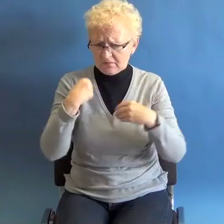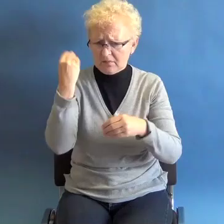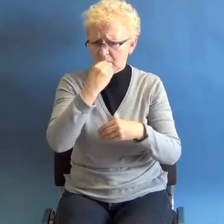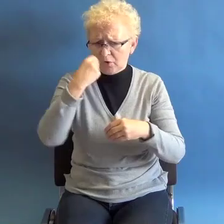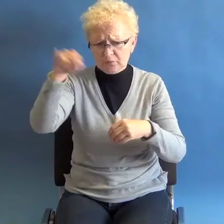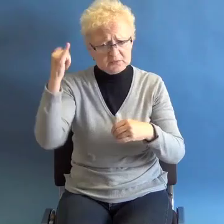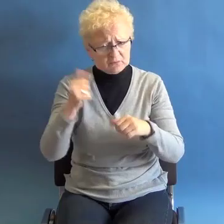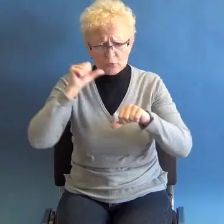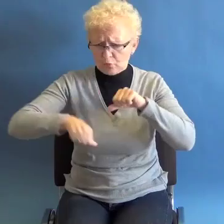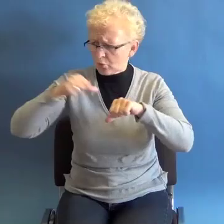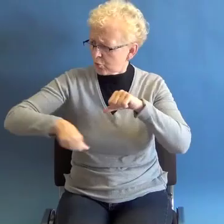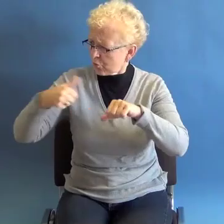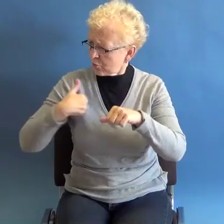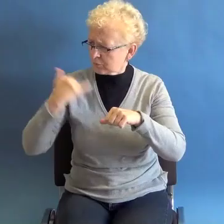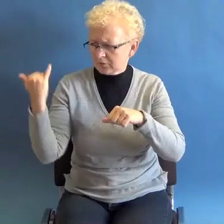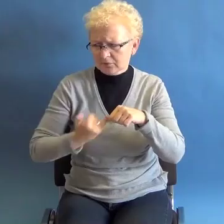Wyjeżdżaliśmy zawsze co roku.